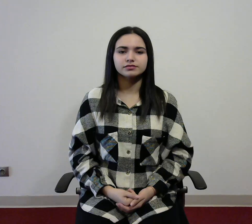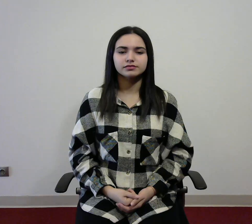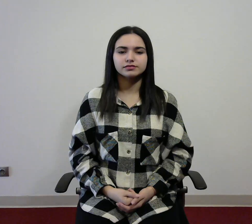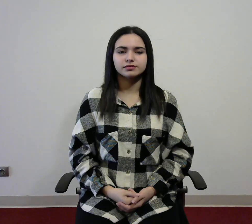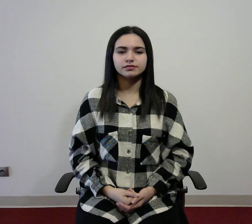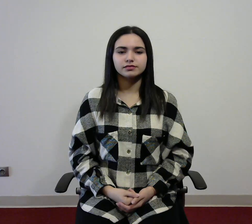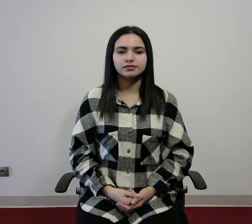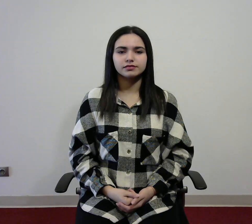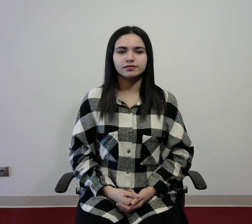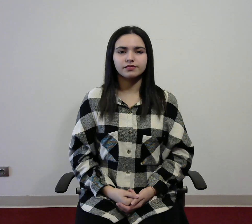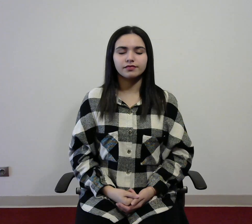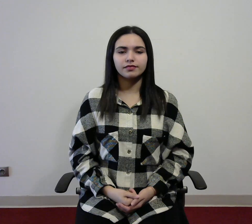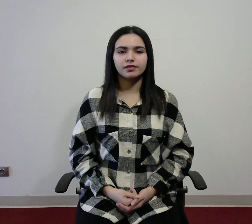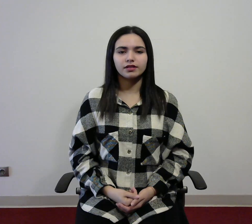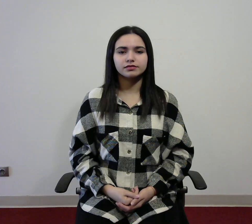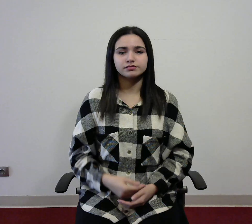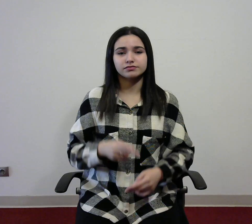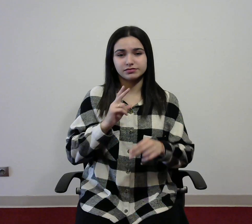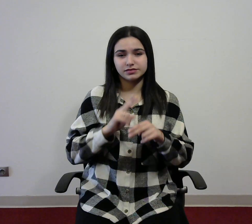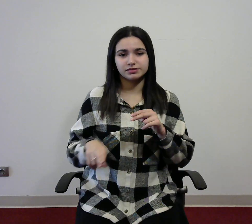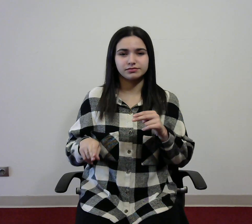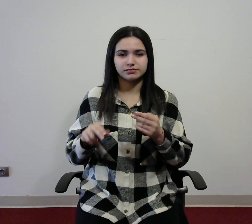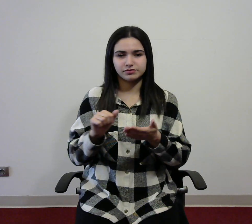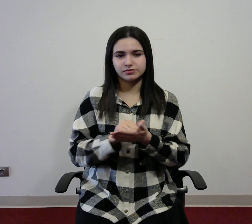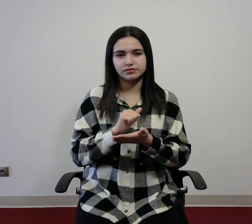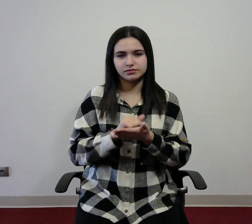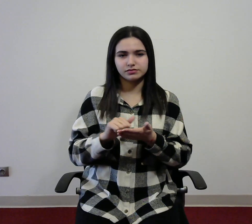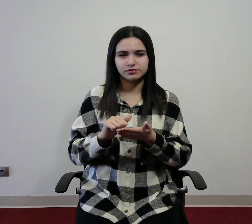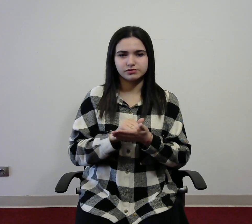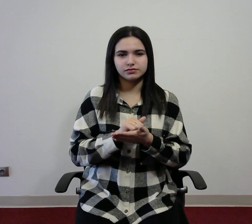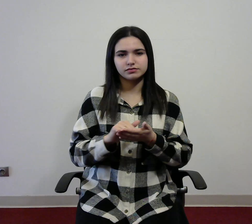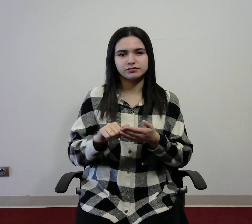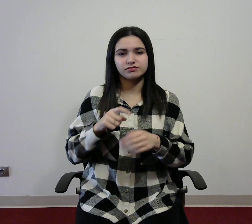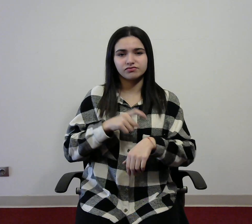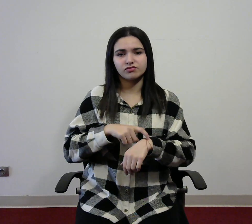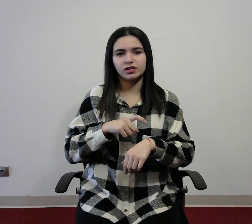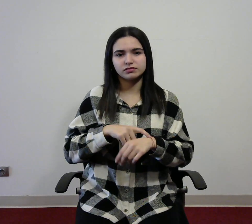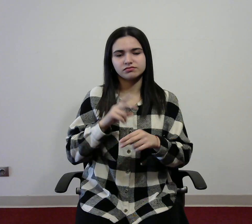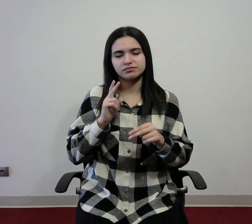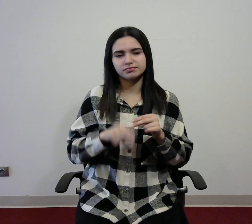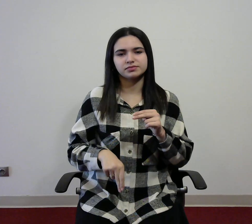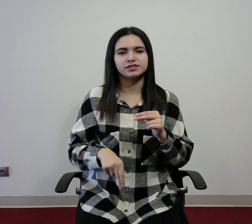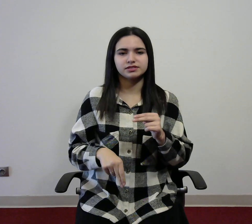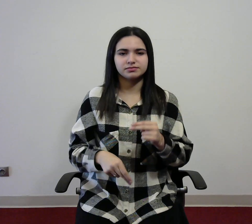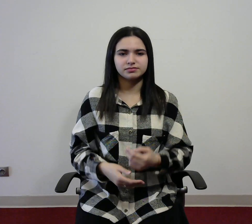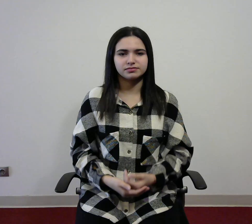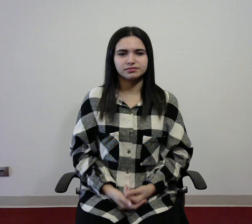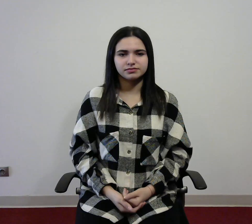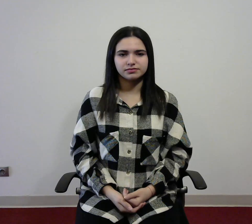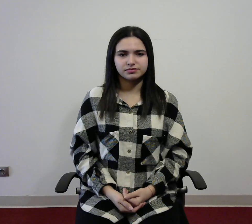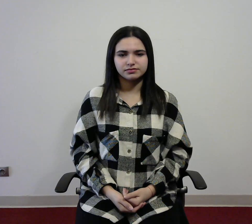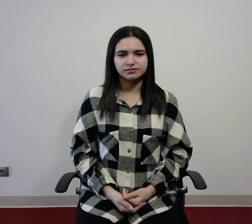İtmiş sənədin vaxtı bitib